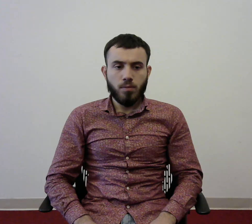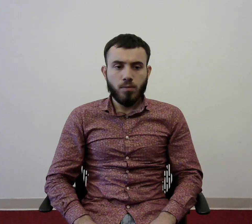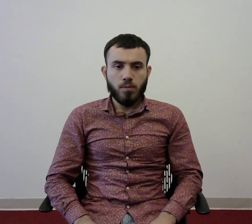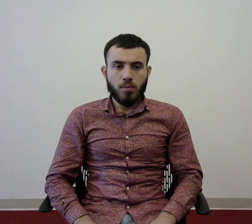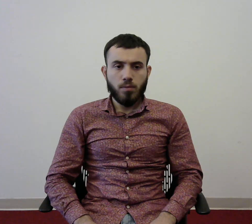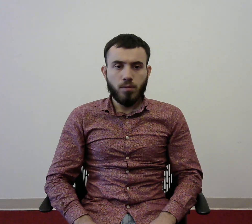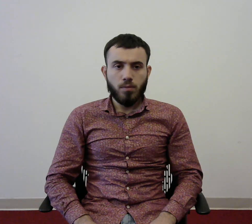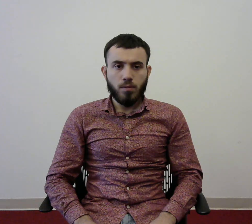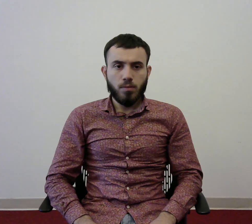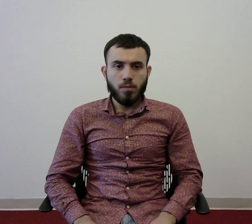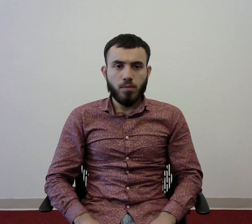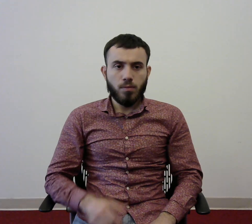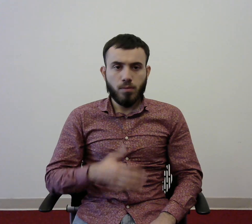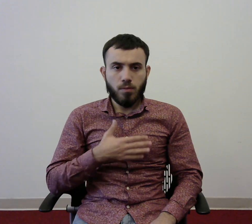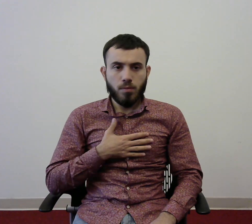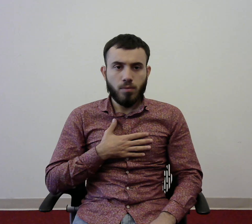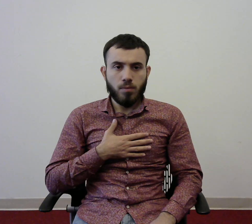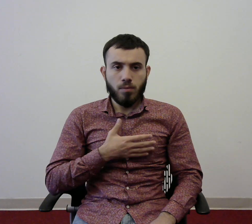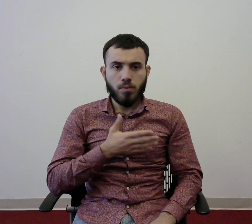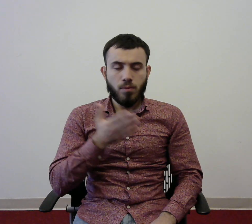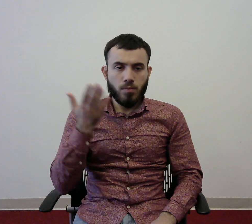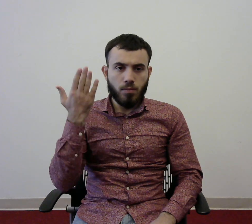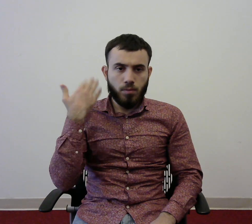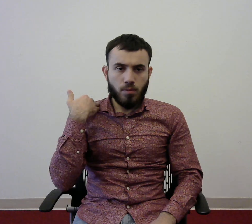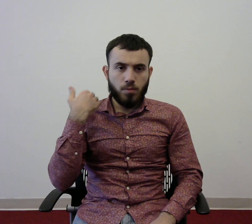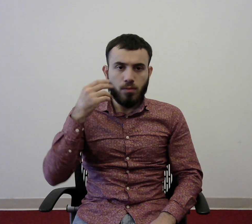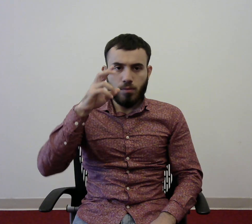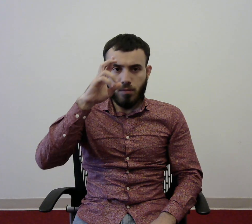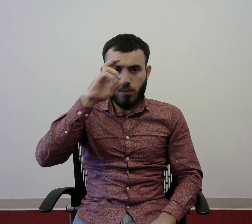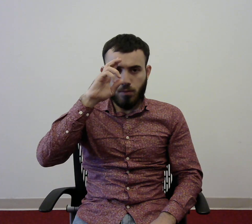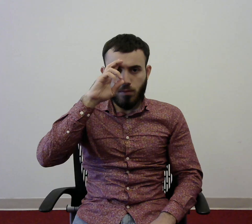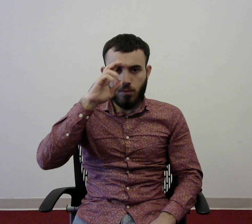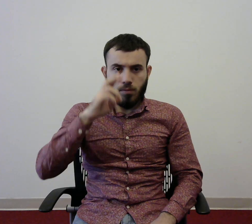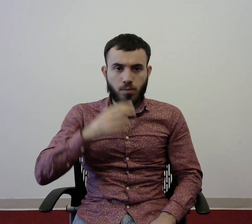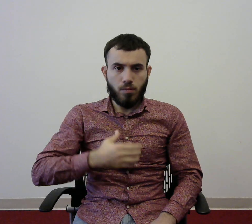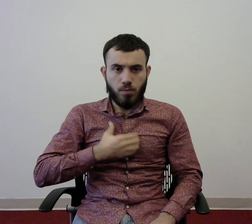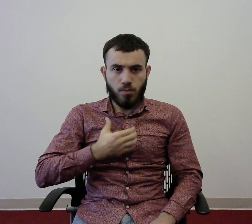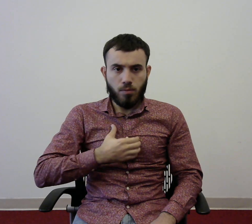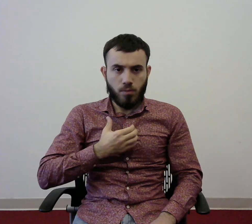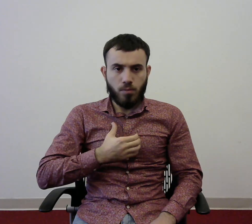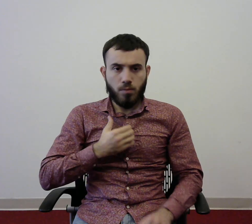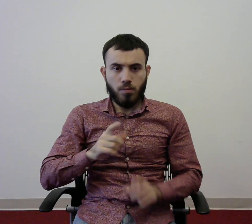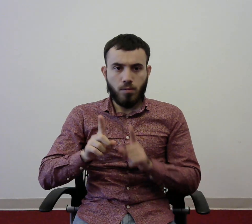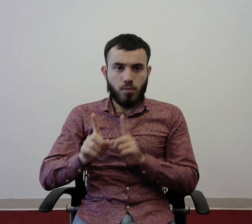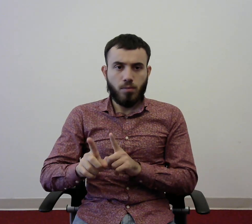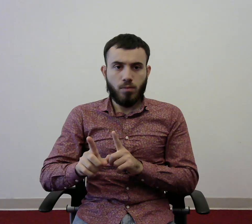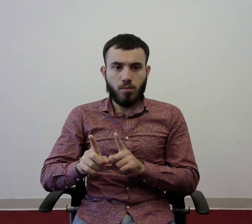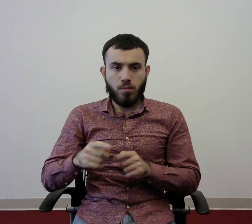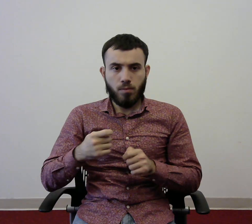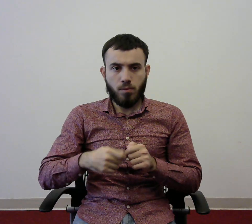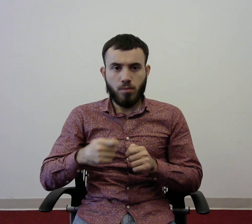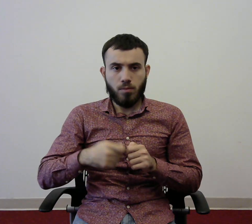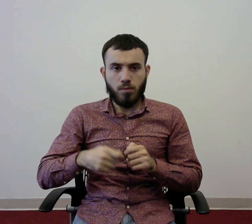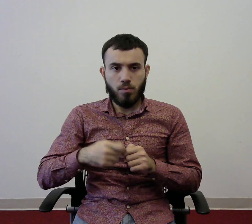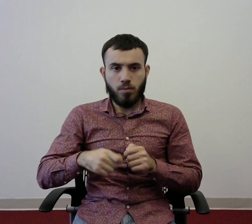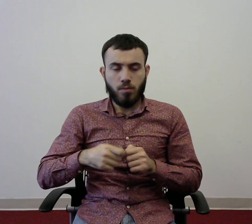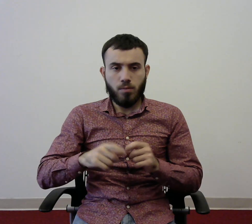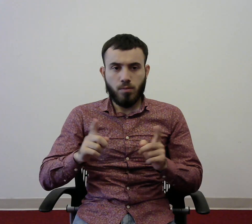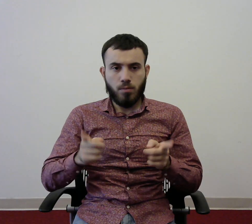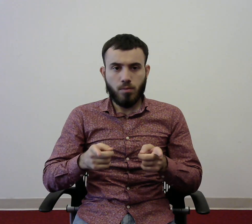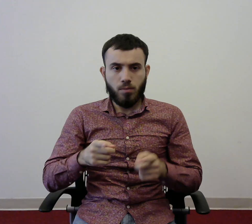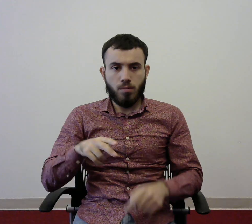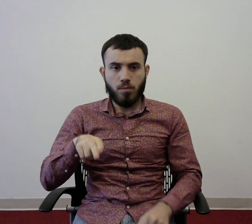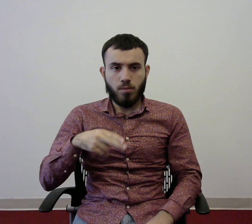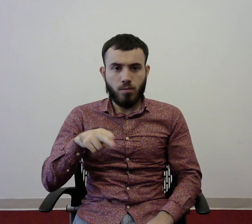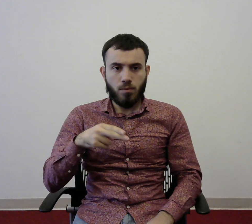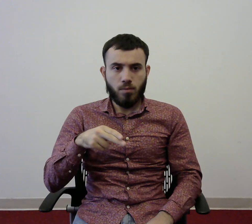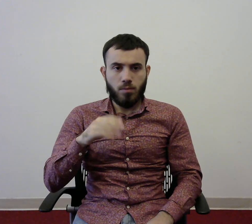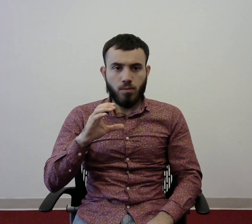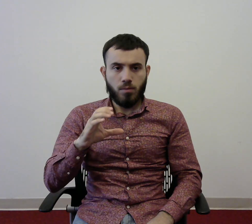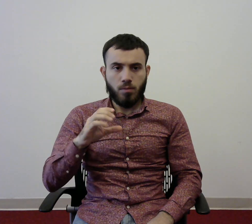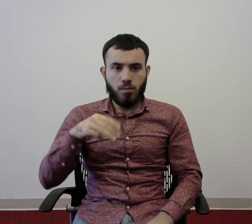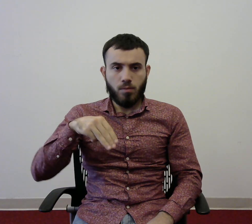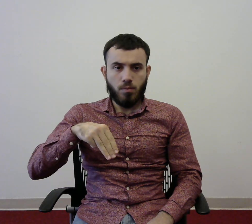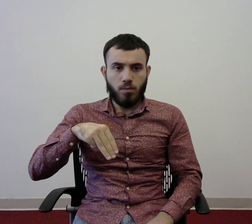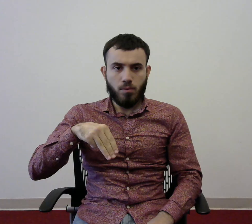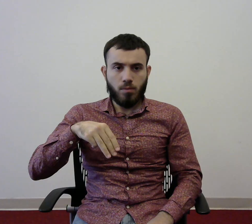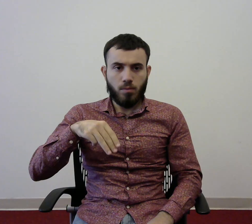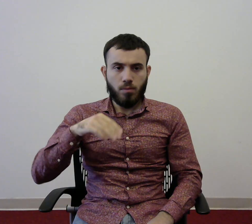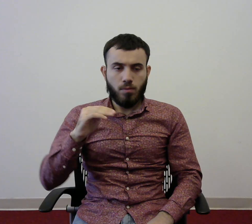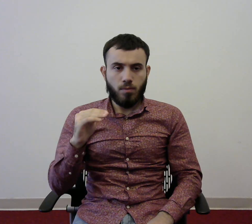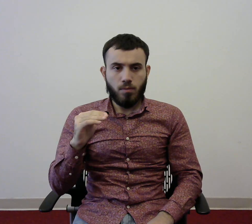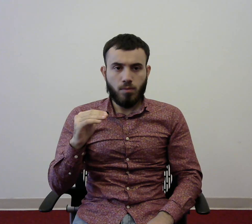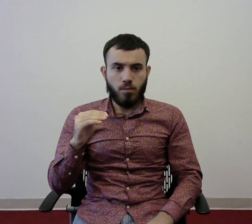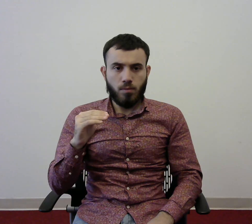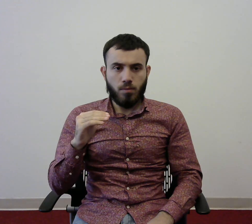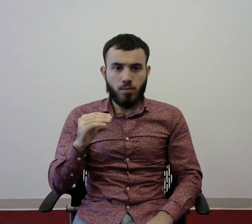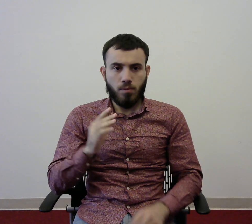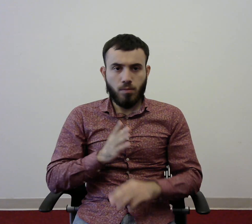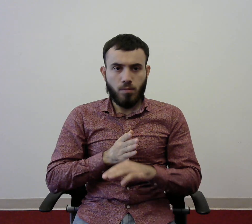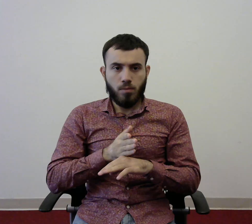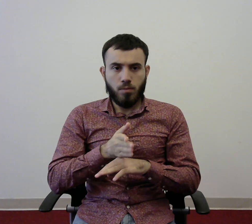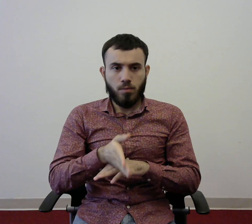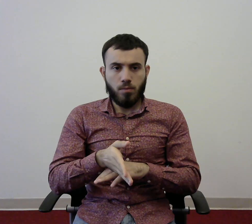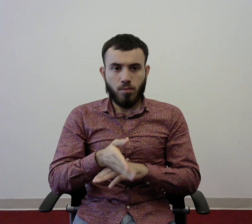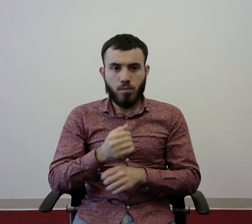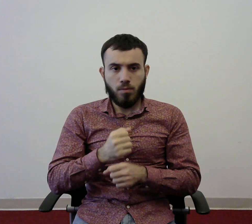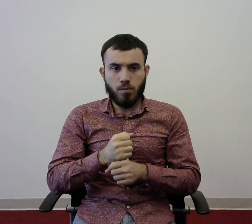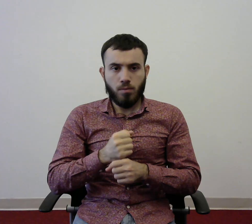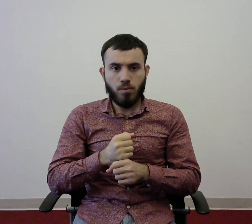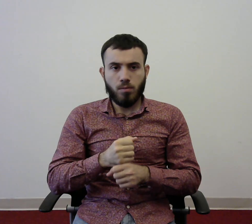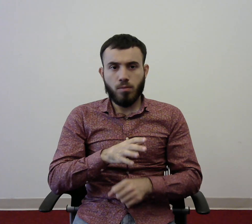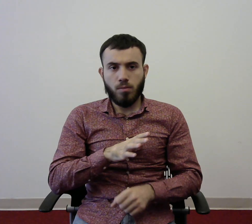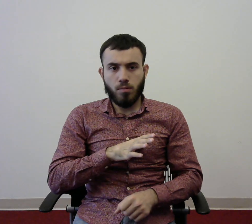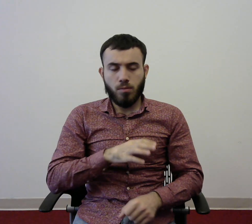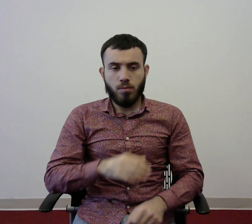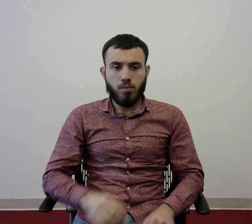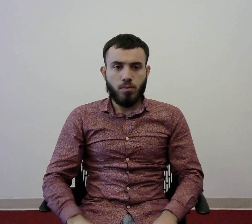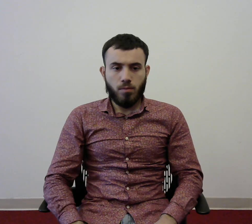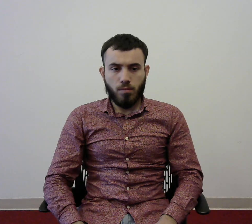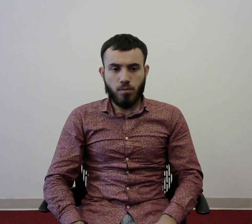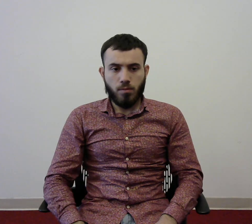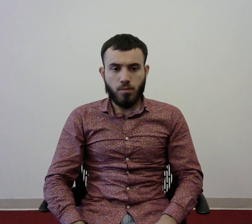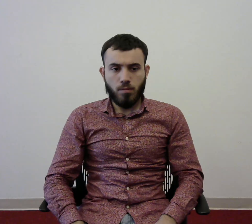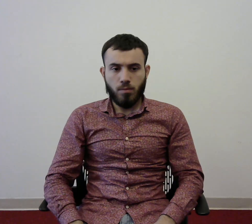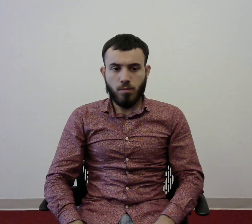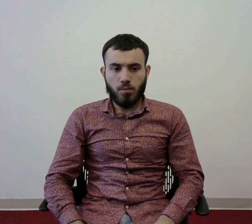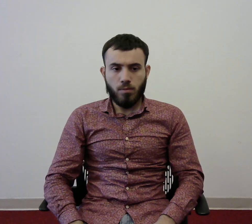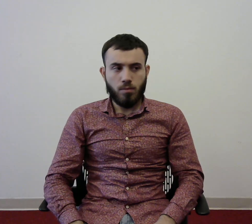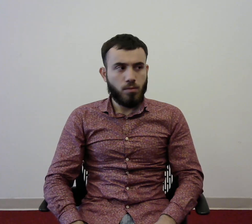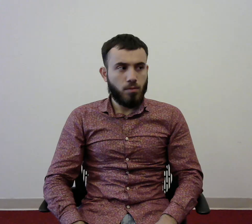Mən əvvəl Dövlət Sosial Müdafiə Fonduna (DSMF) müraciət etmişəm